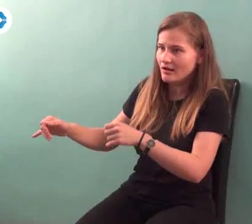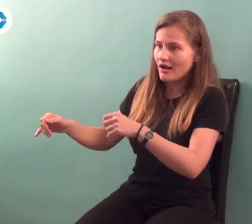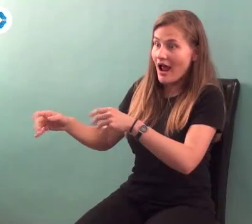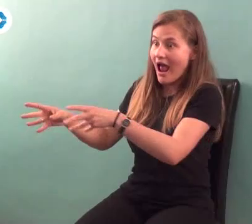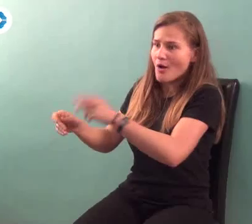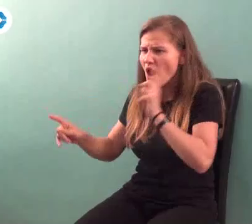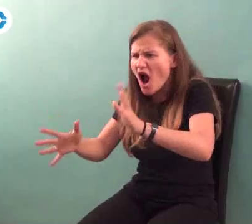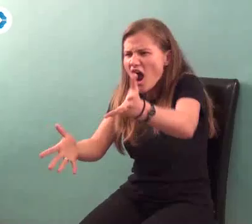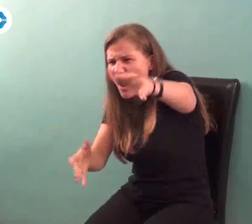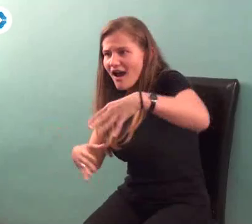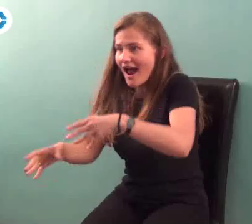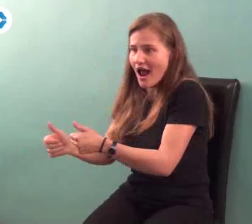Chłopiec mówi do Charliego: "No chodź, jesteśmy razem".